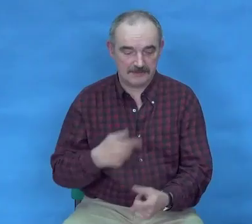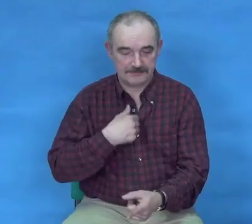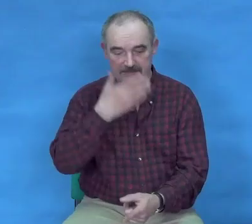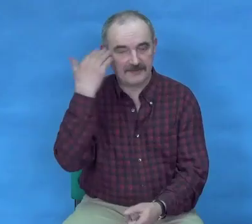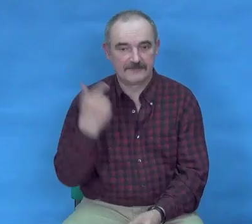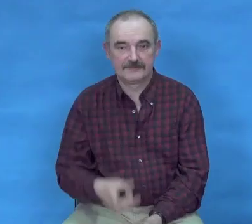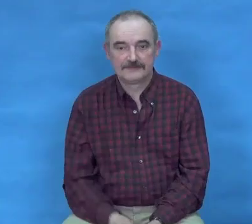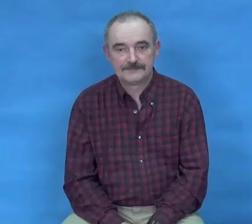Ja nie wiem.